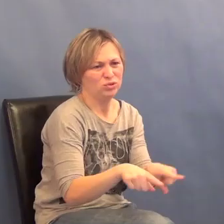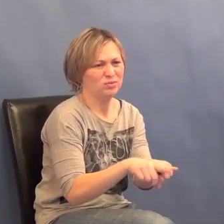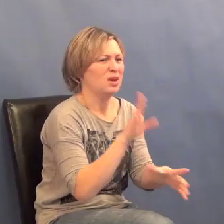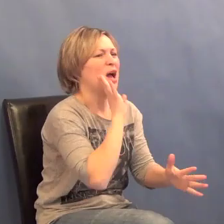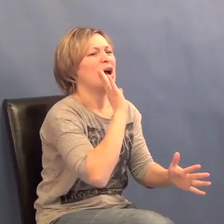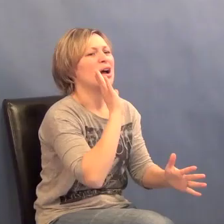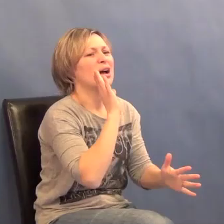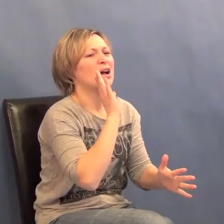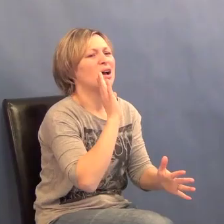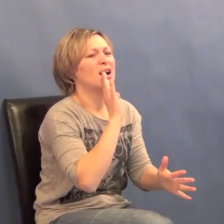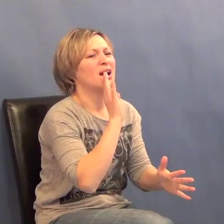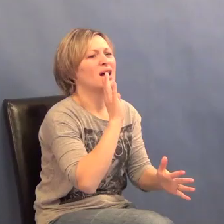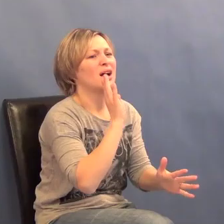Podobnie.